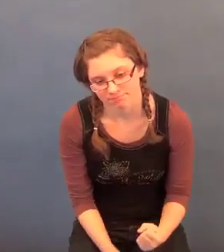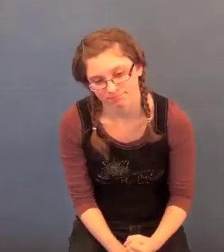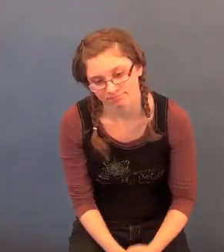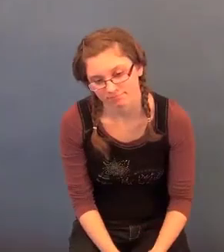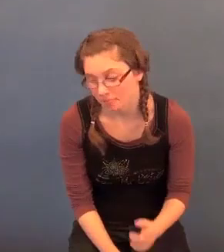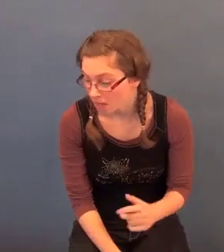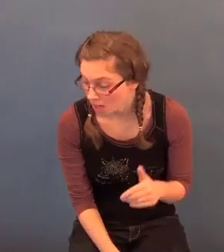Może...